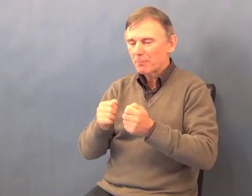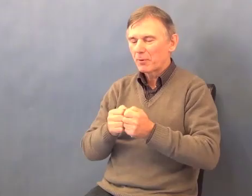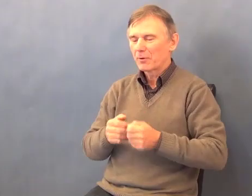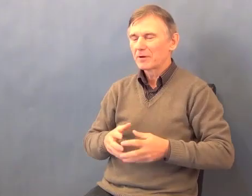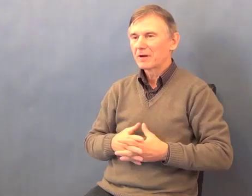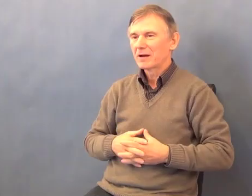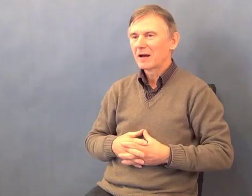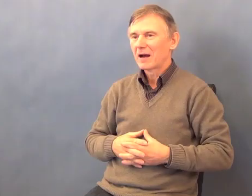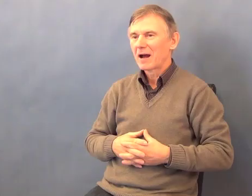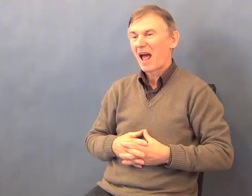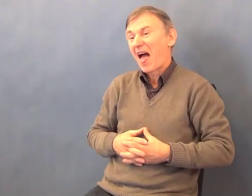Hej, albo...